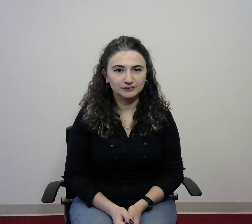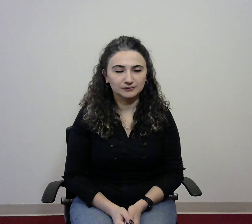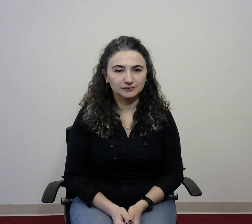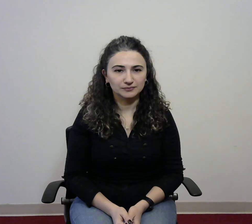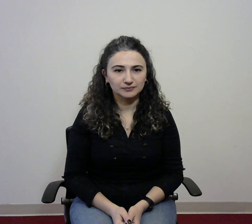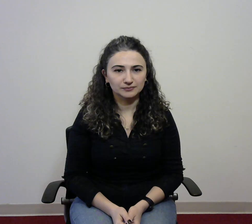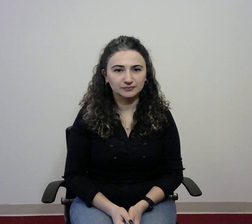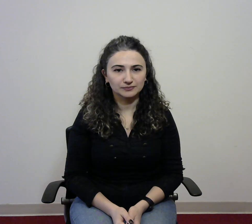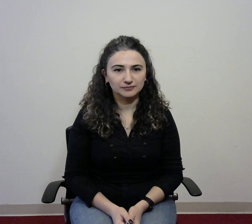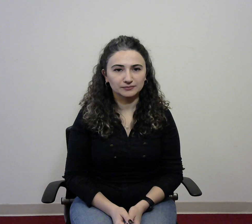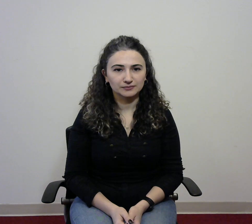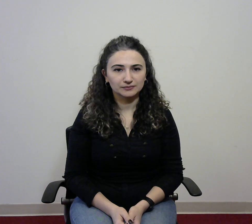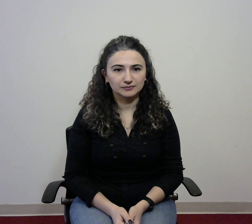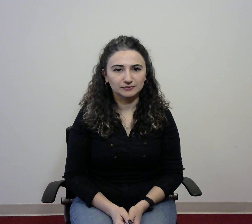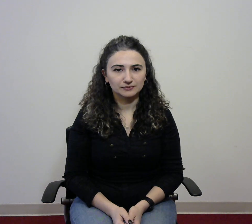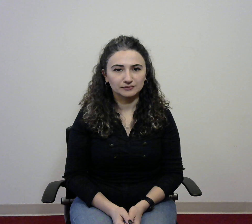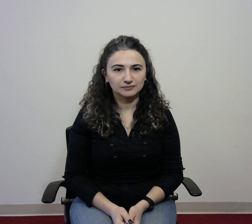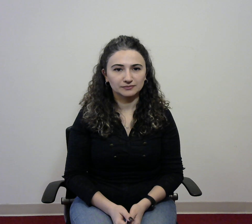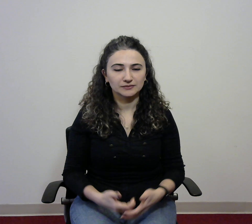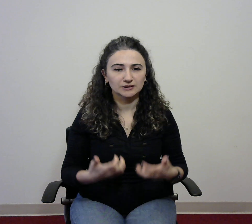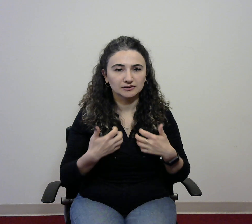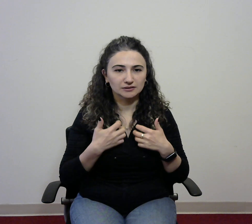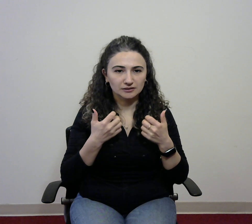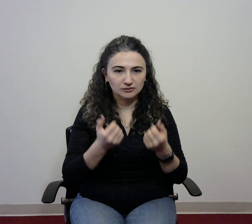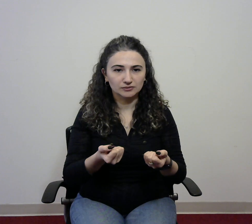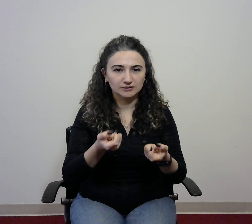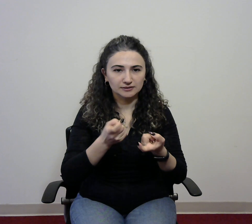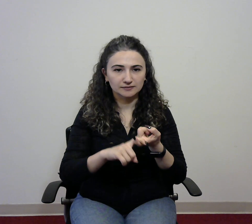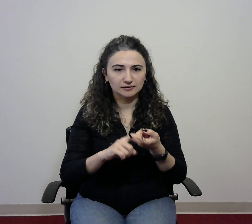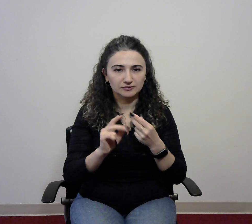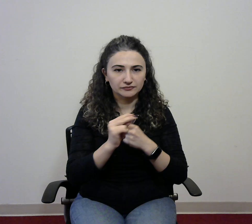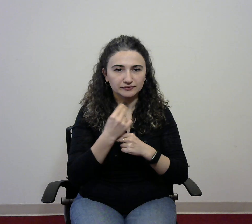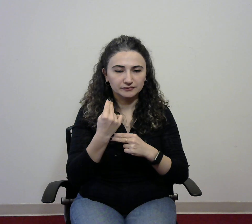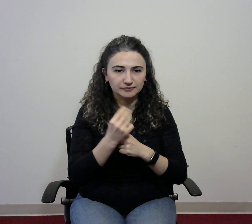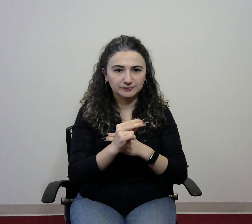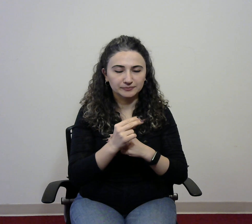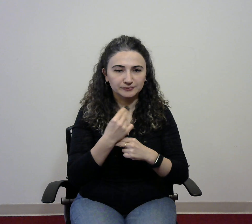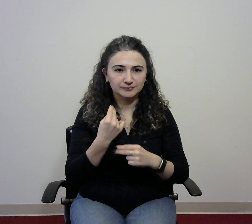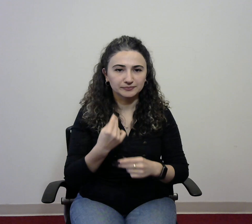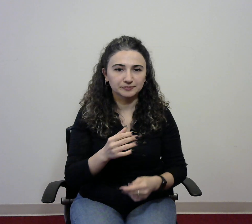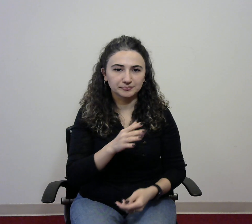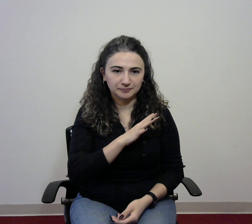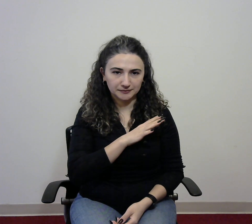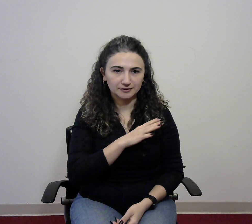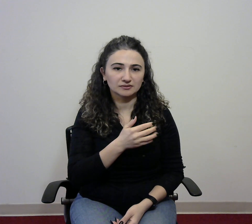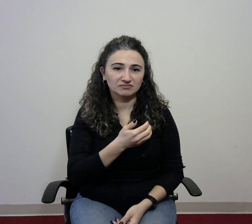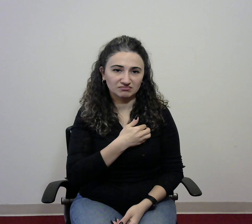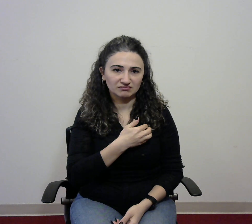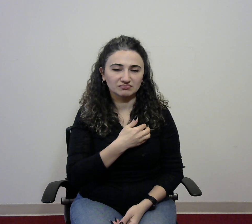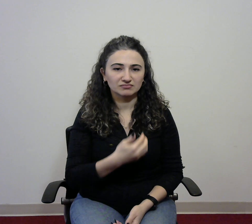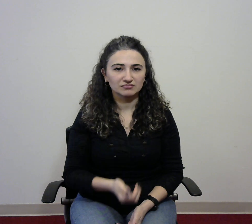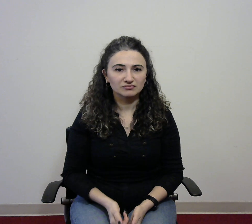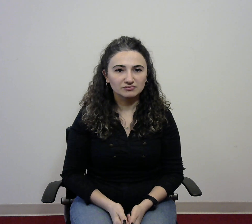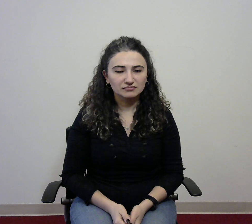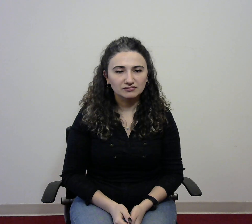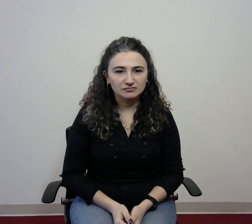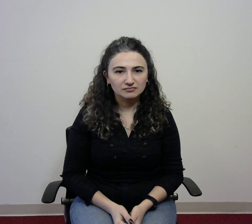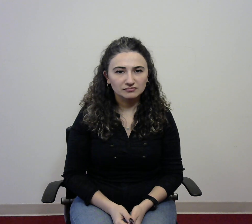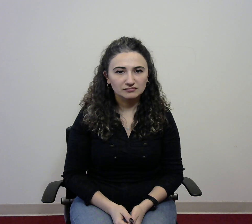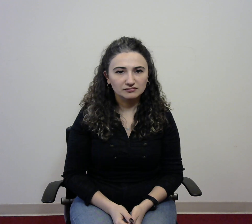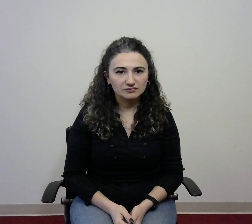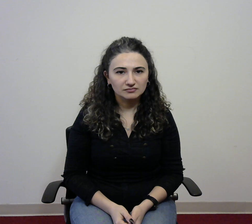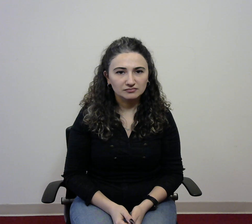Sağlamlığımla bağlı müalicə olmaq istəyirəm